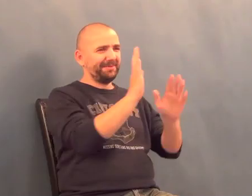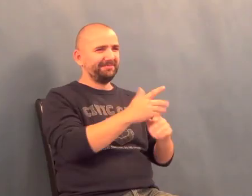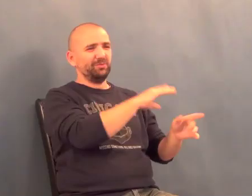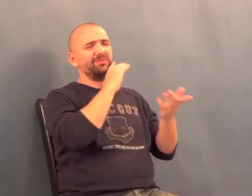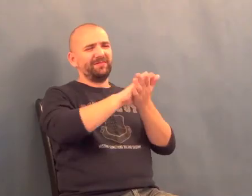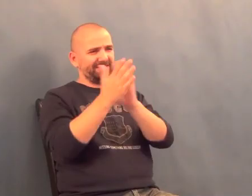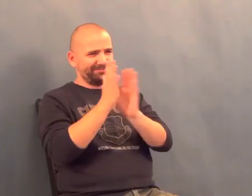A reszta odwzajemnia.